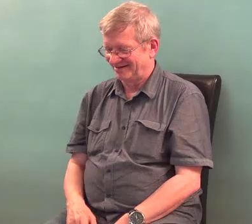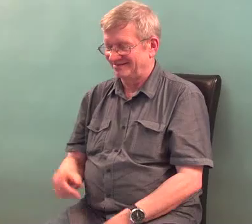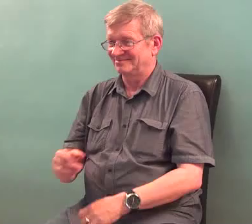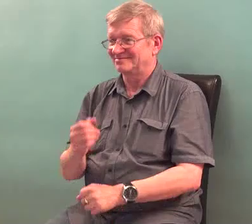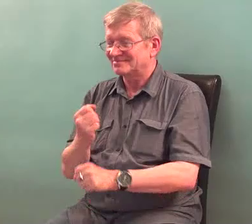Praca.